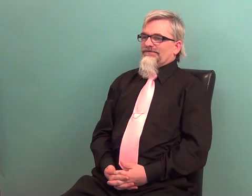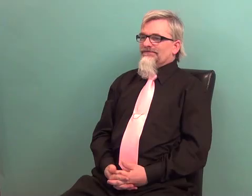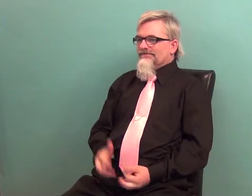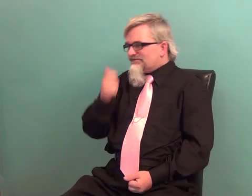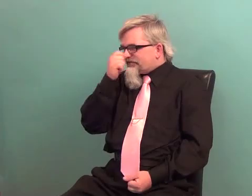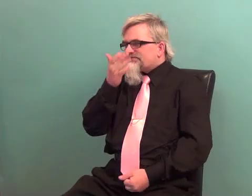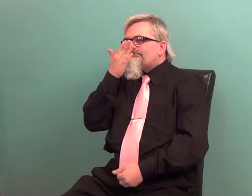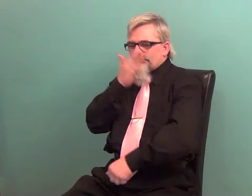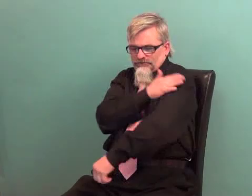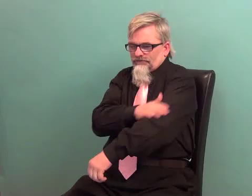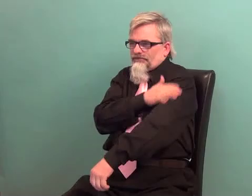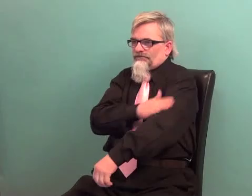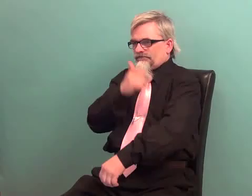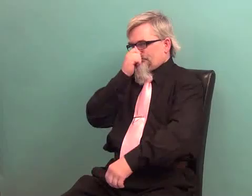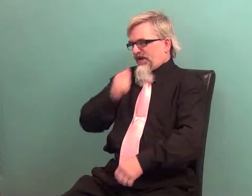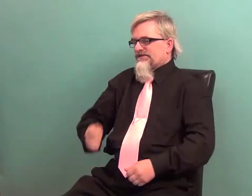Śmierdzące ciało.